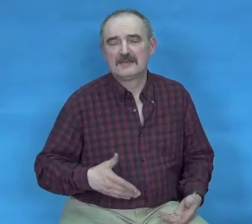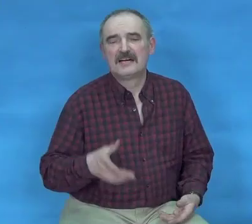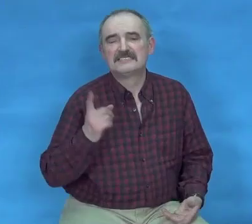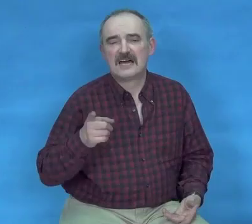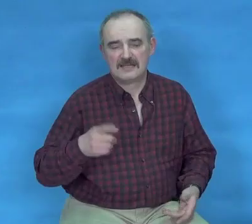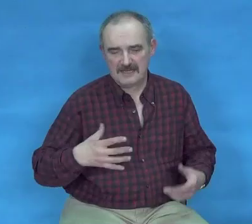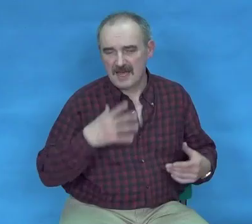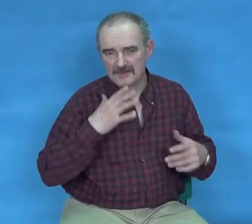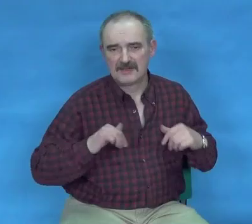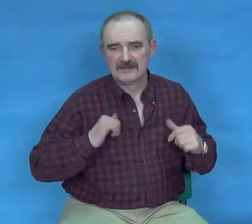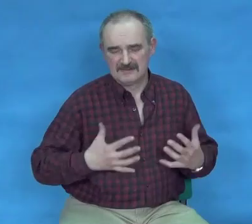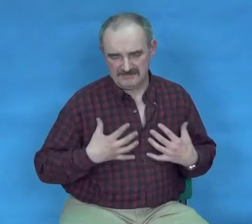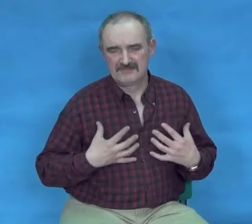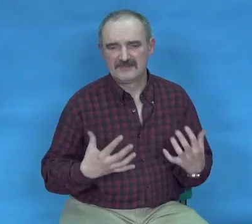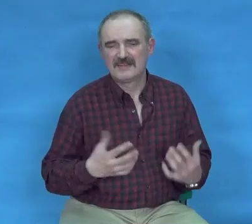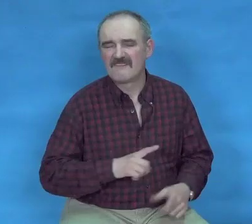Jest zakaz pokazywania piersi.